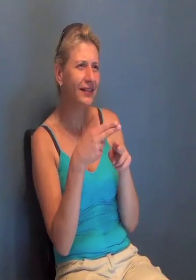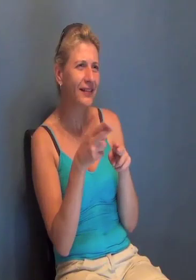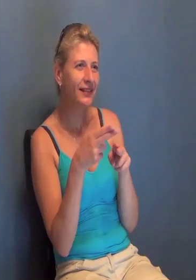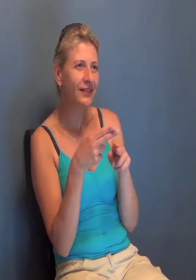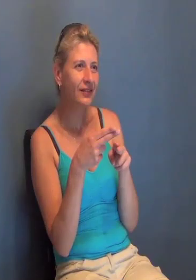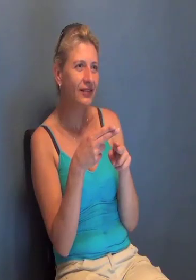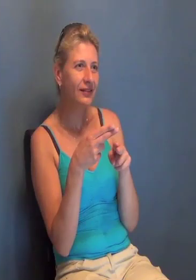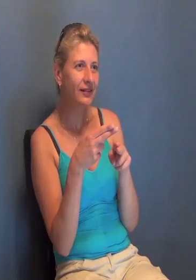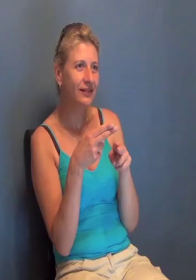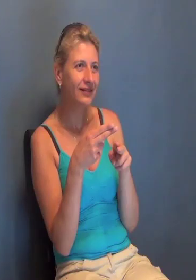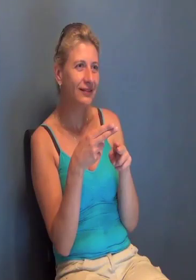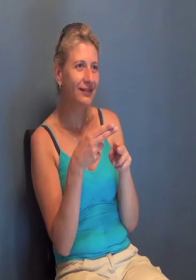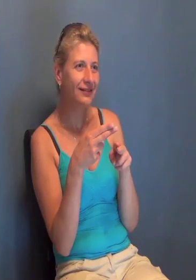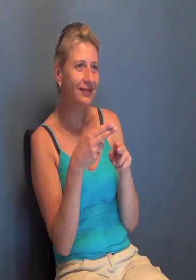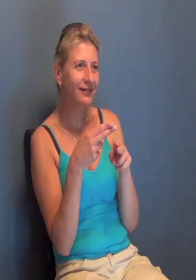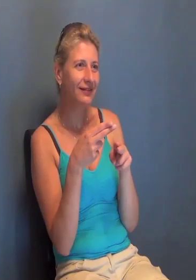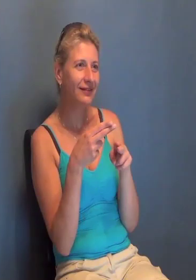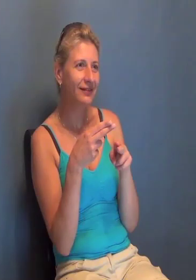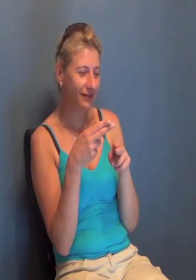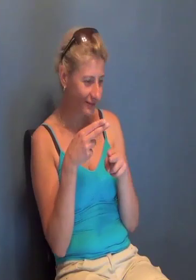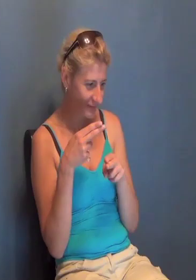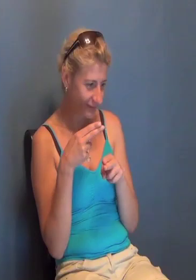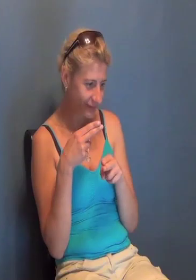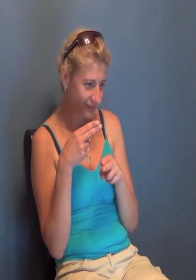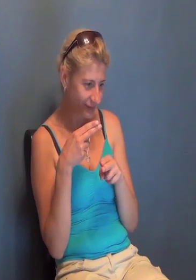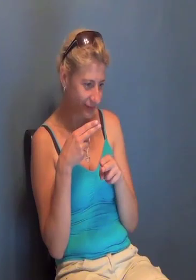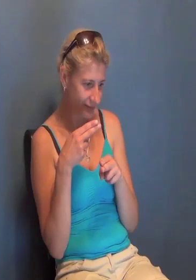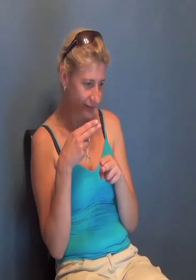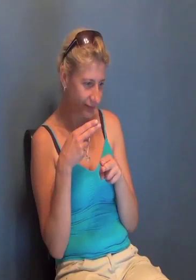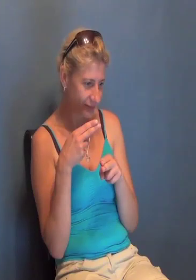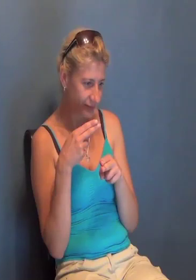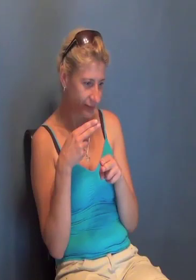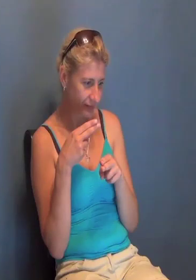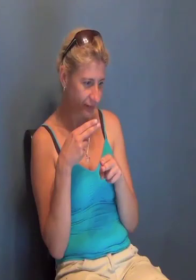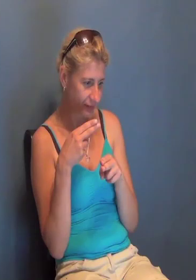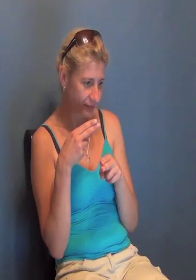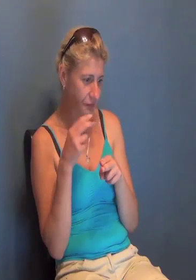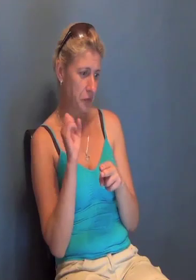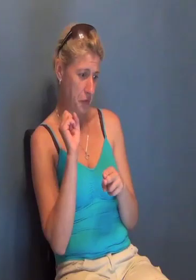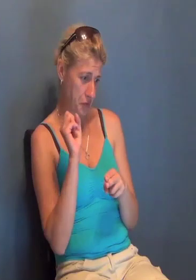Kiedy?